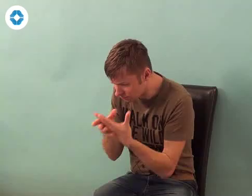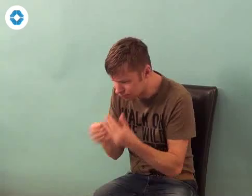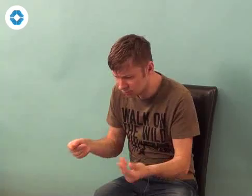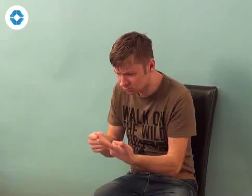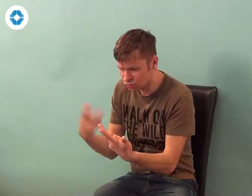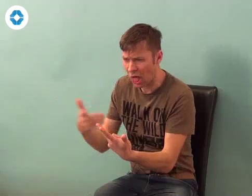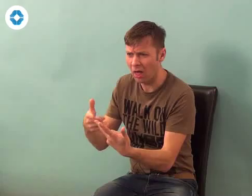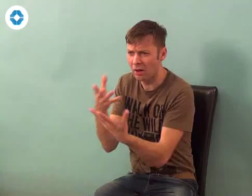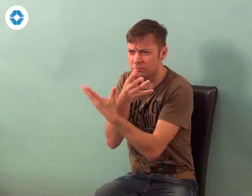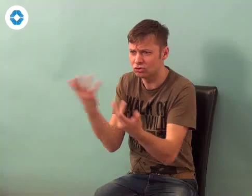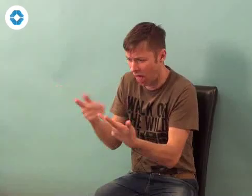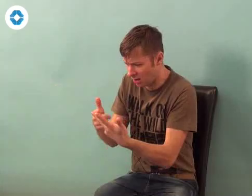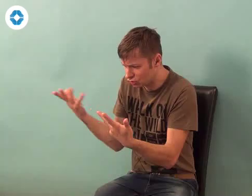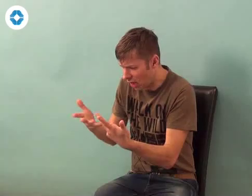Zastanawiał się, co się mogło z nim podziać.